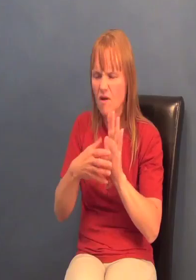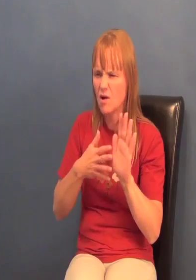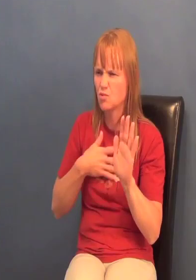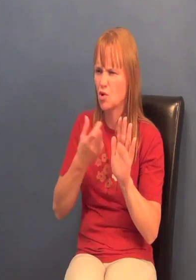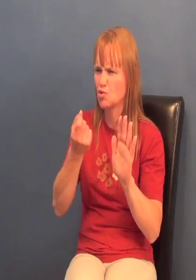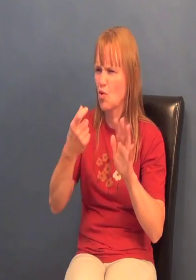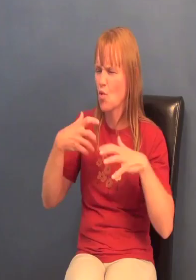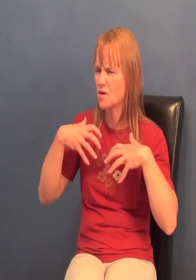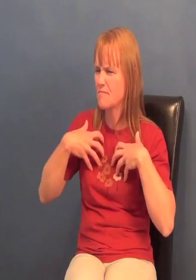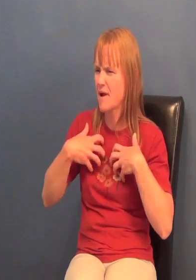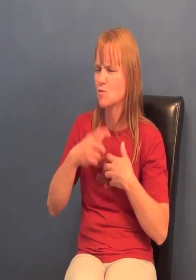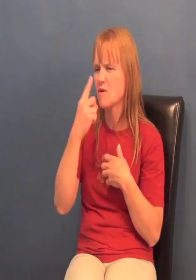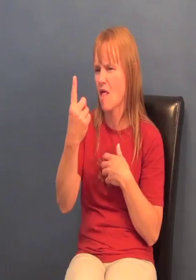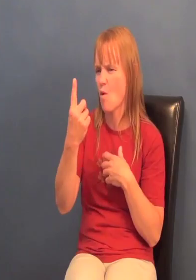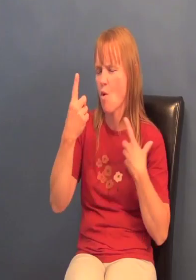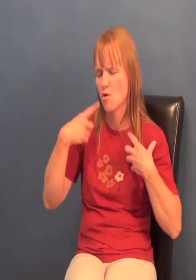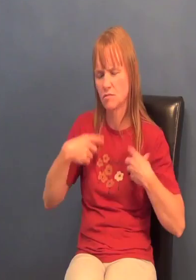Jeden z nich trochę odczuwa zmęczenia.